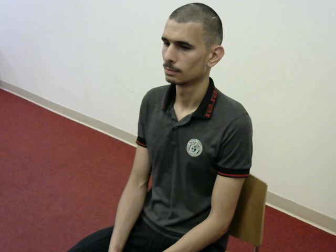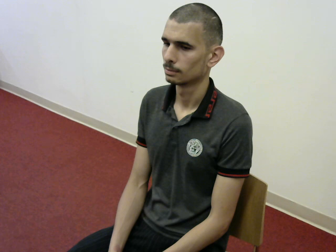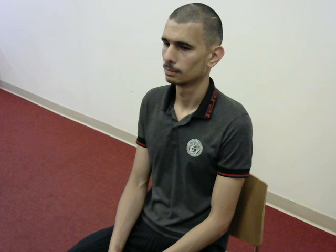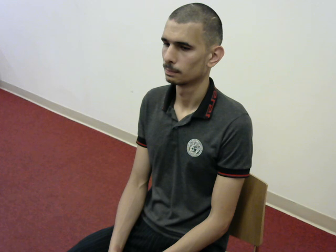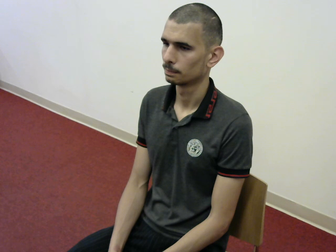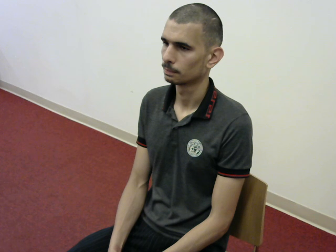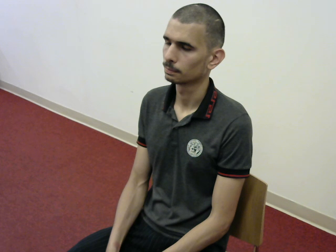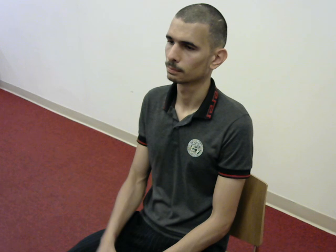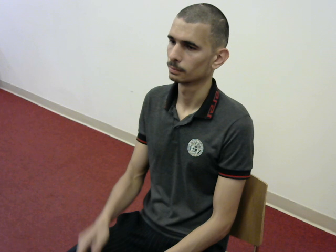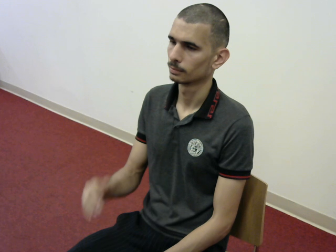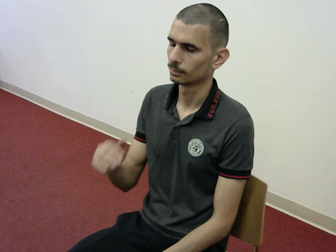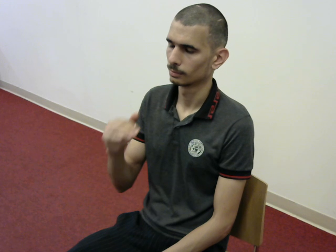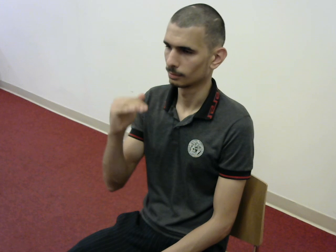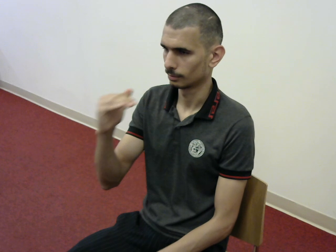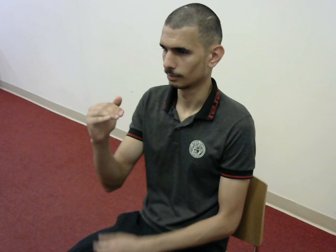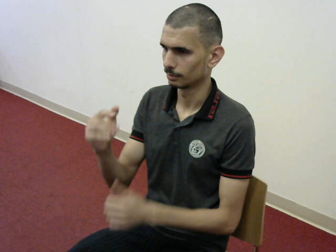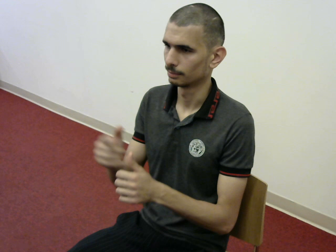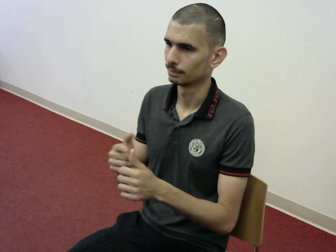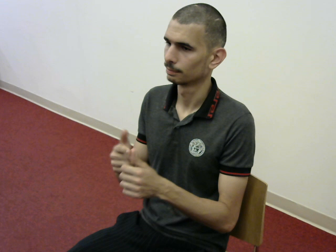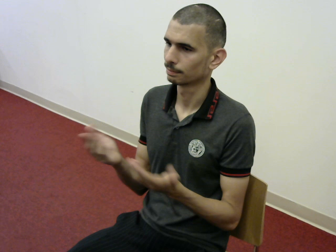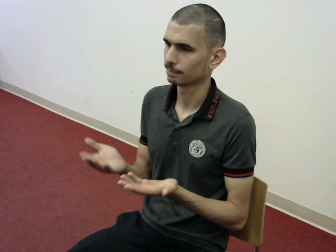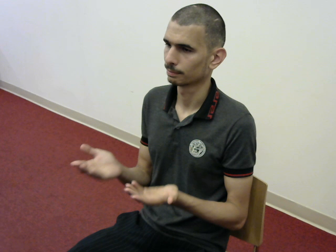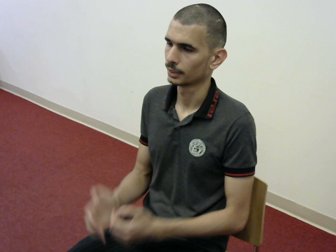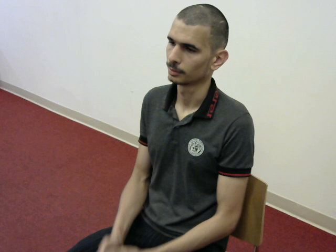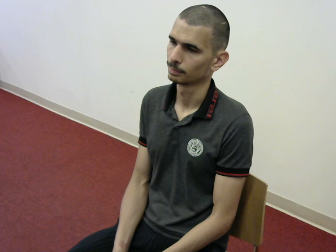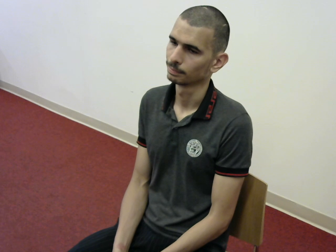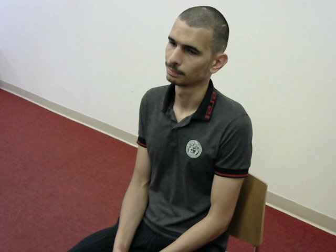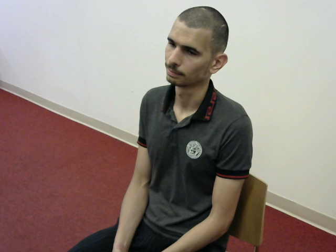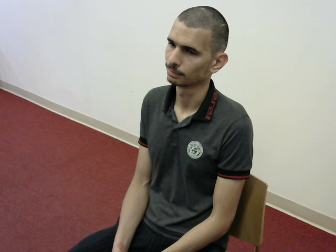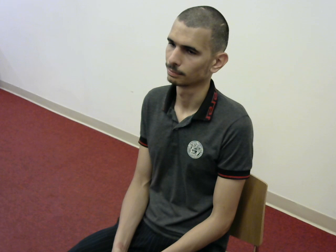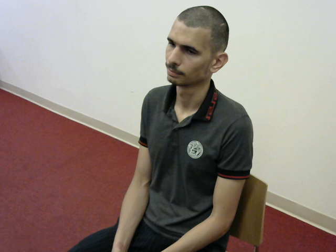Sizin adınız nədir?